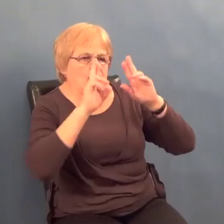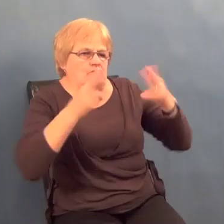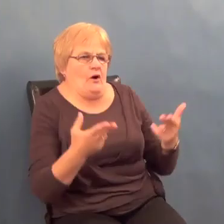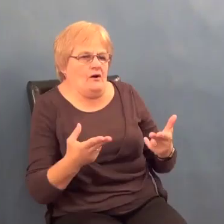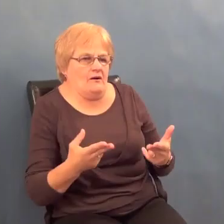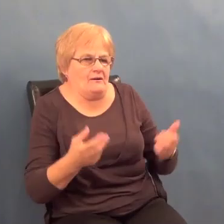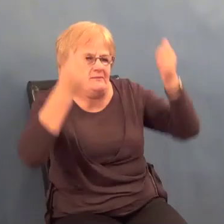Skąd?